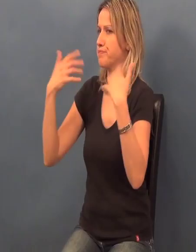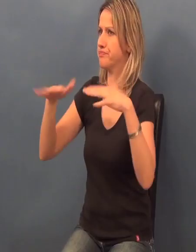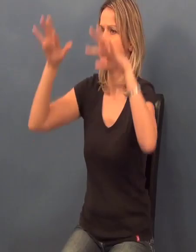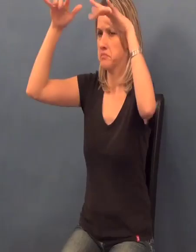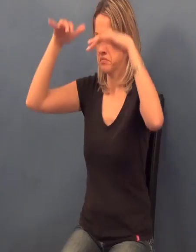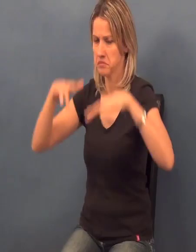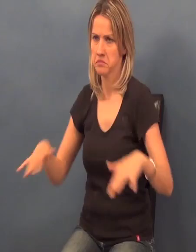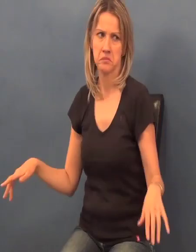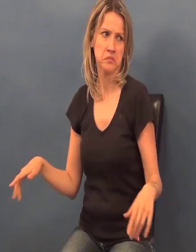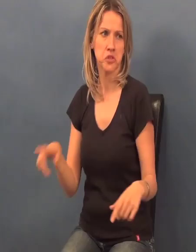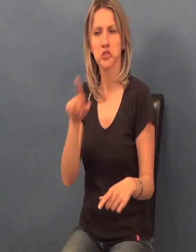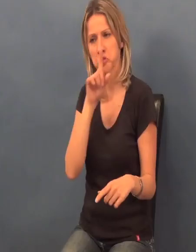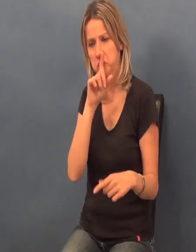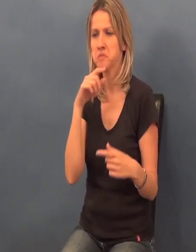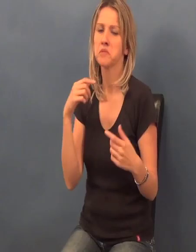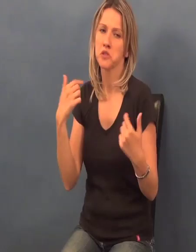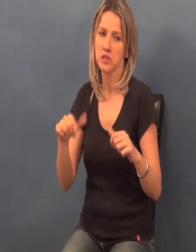Idą, jest cisza, nic się nie dzieje.